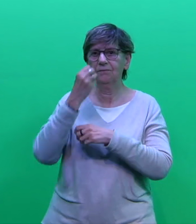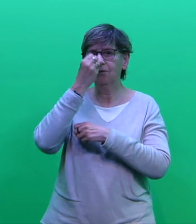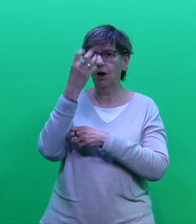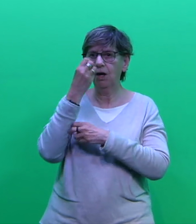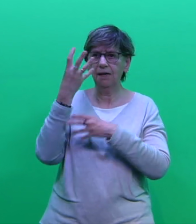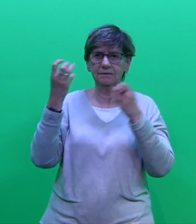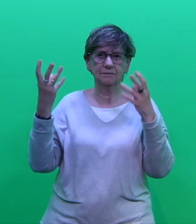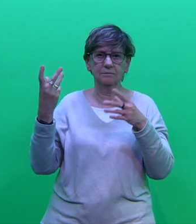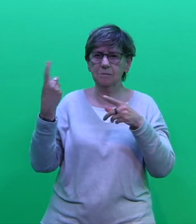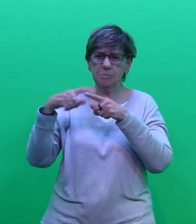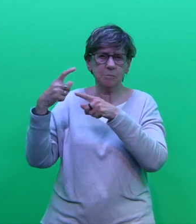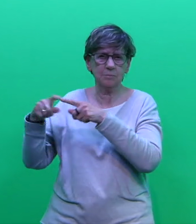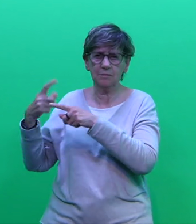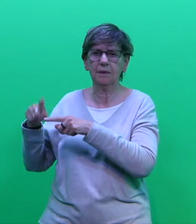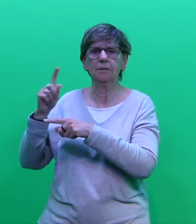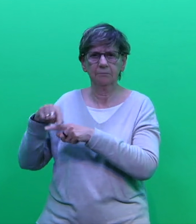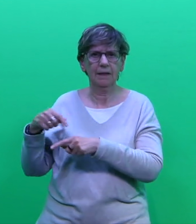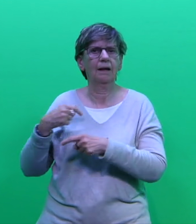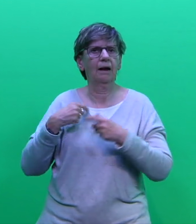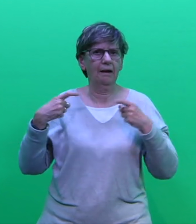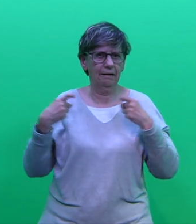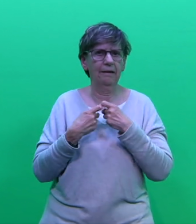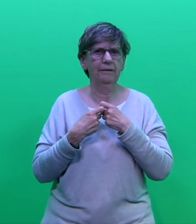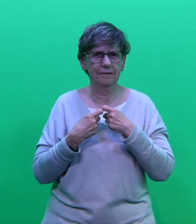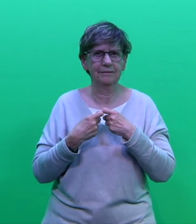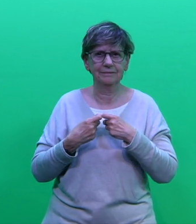També tinc al·lèrgia a diferents flors.